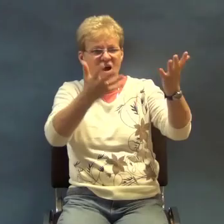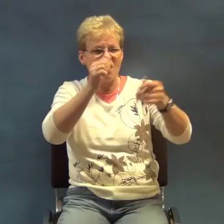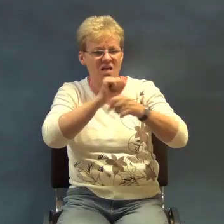Żyjesz.